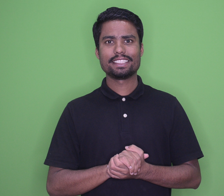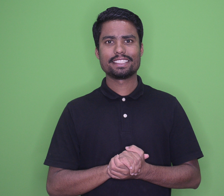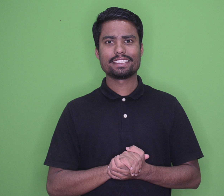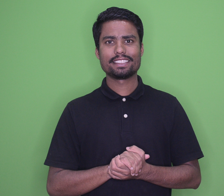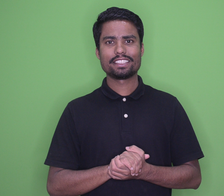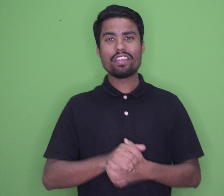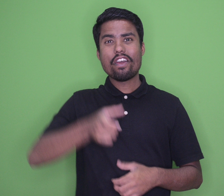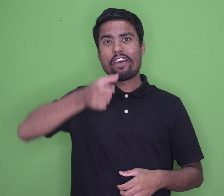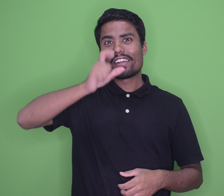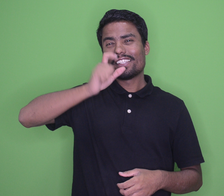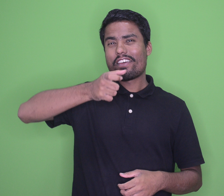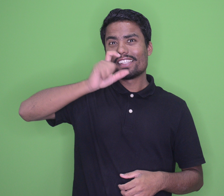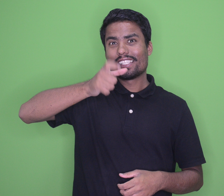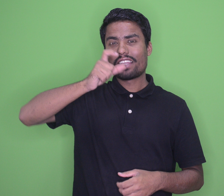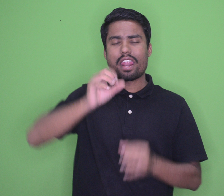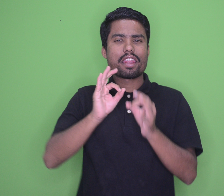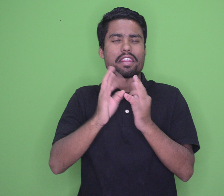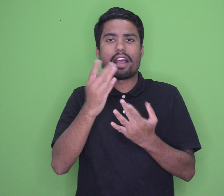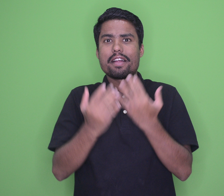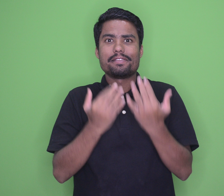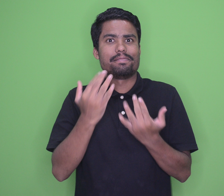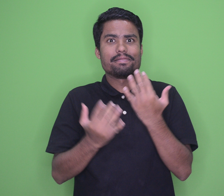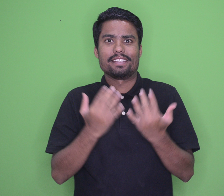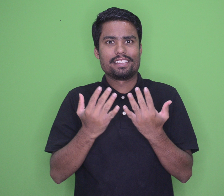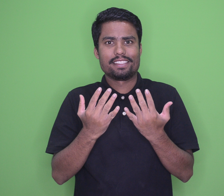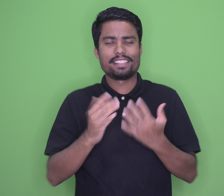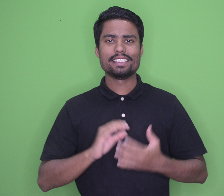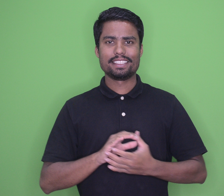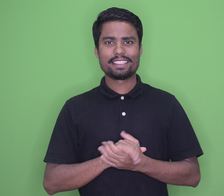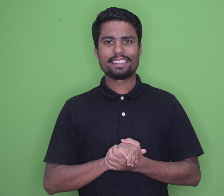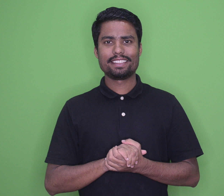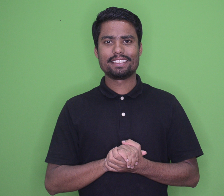coffee is hot